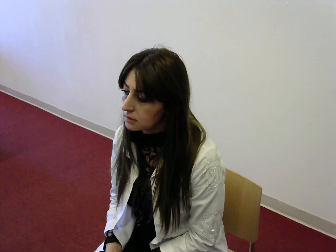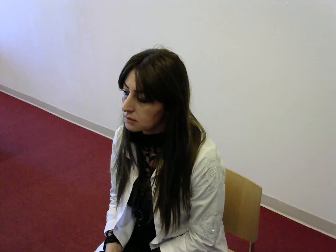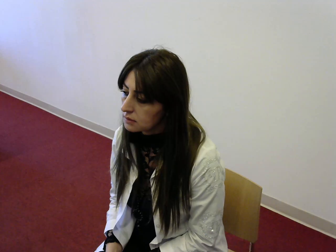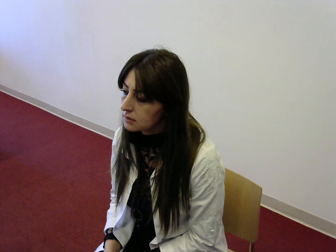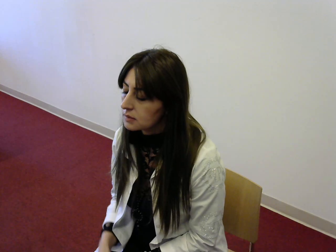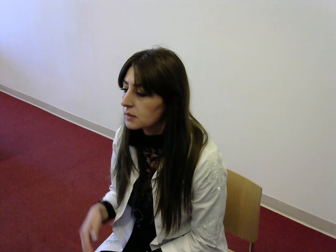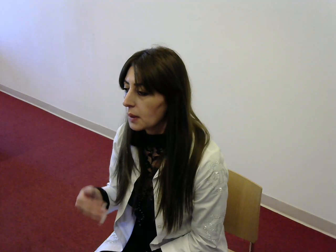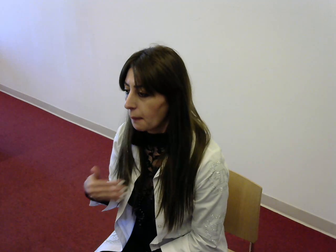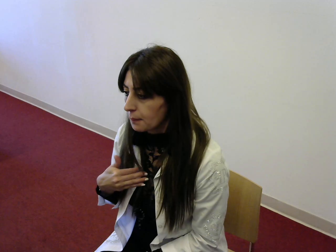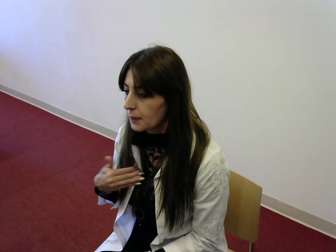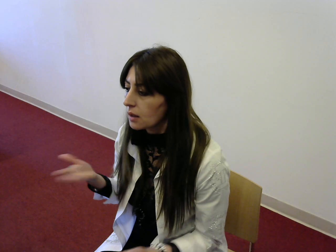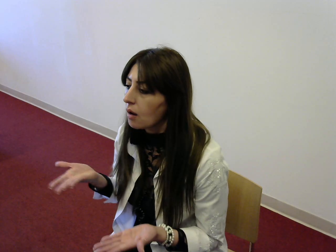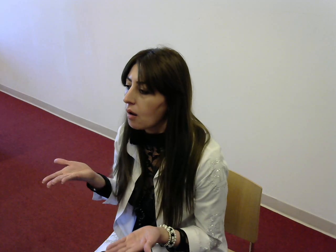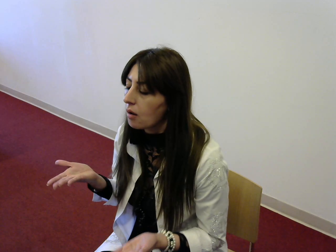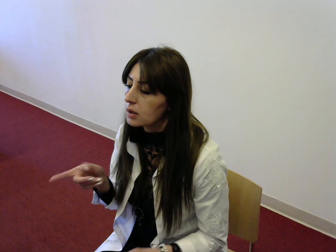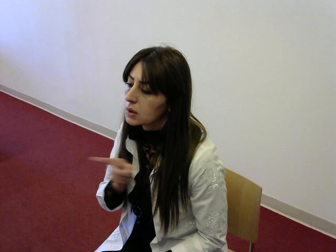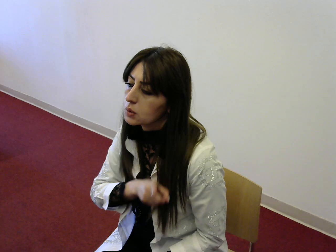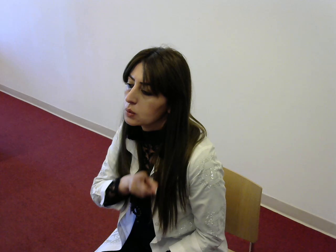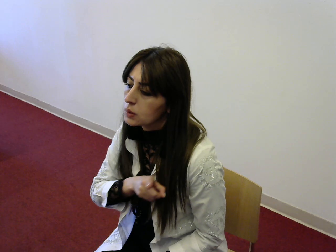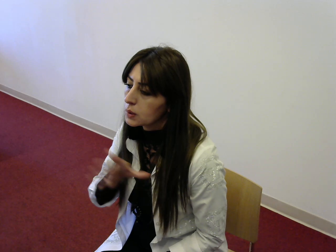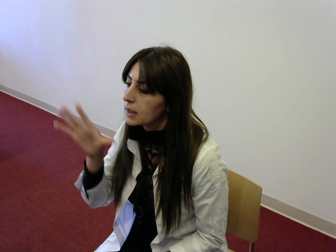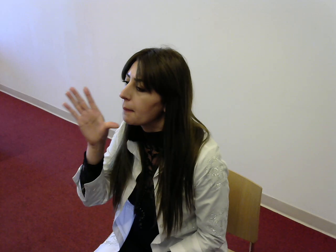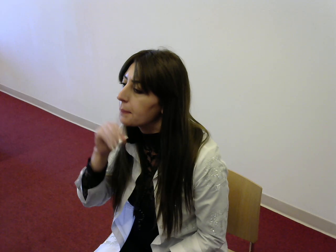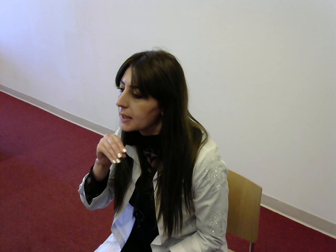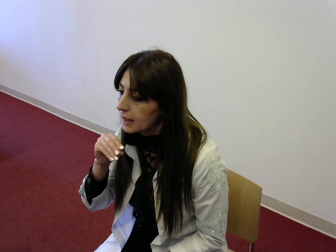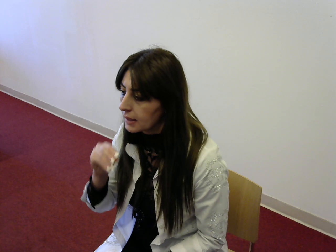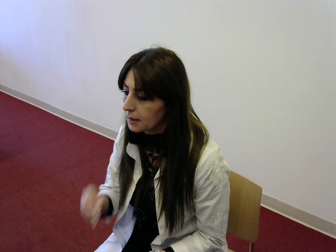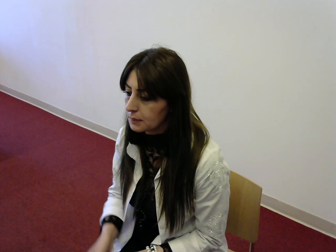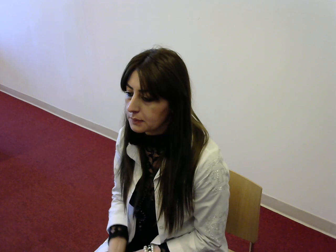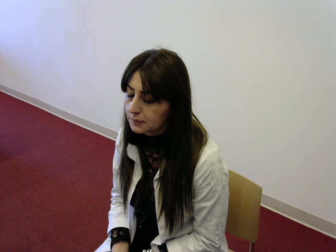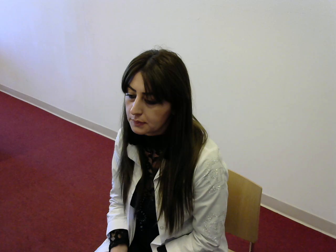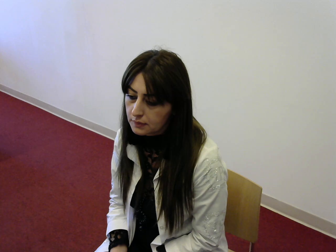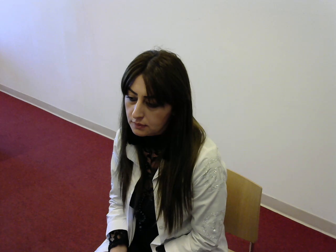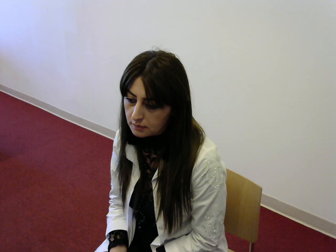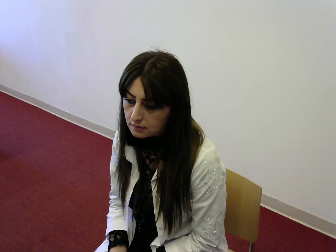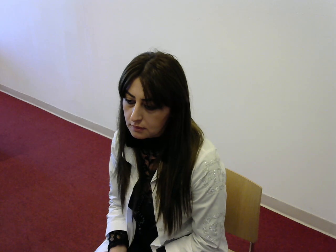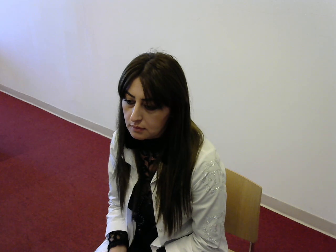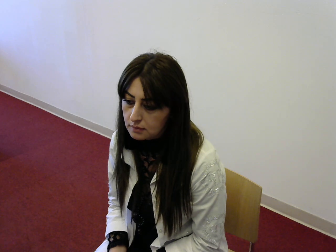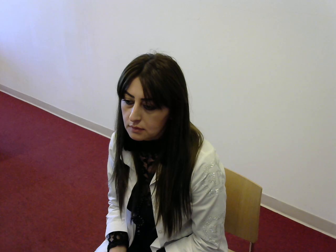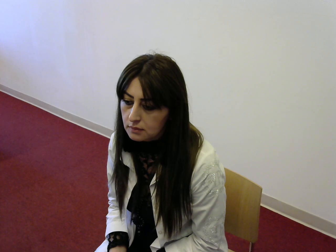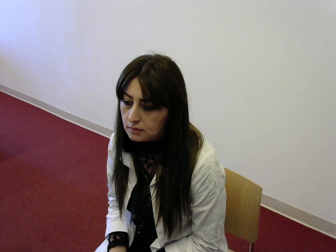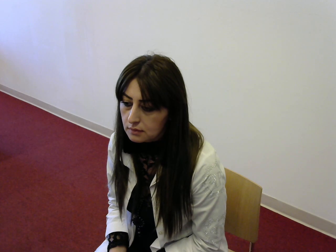Mən harda gözləyə bilərəm?